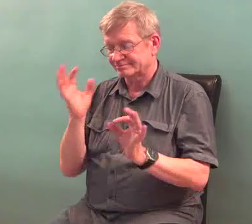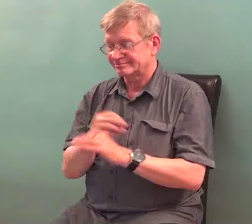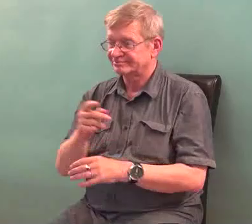Taniec.